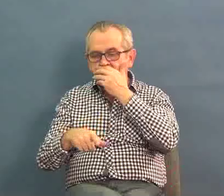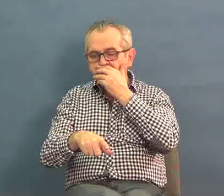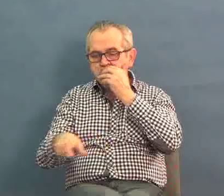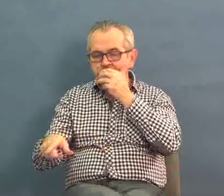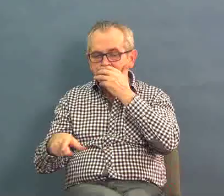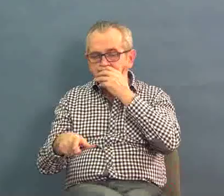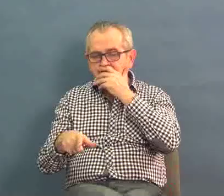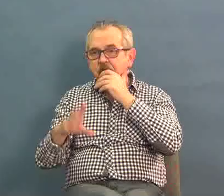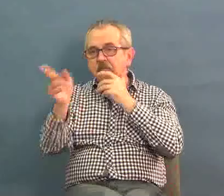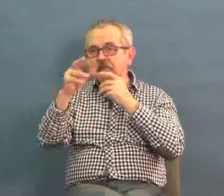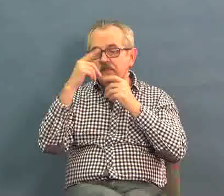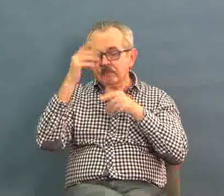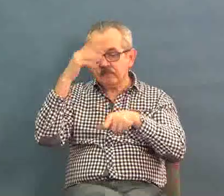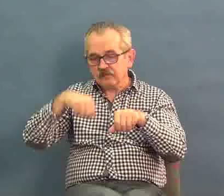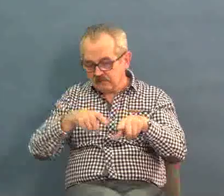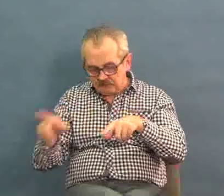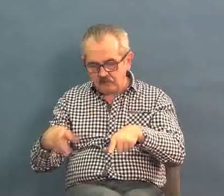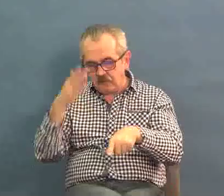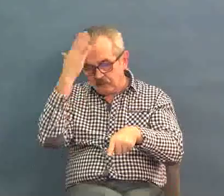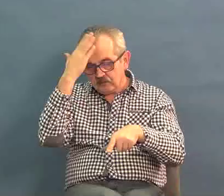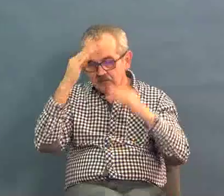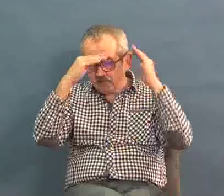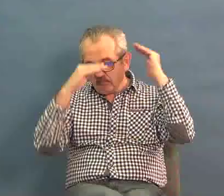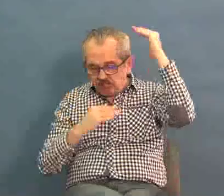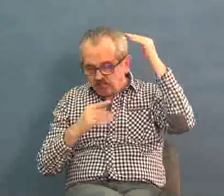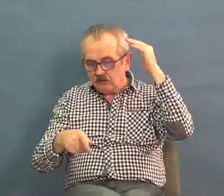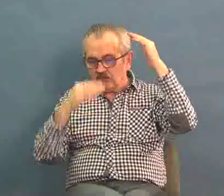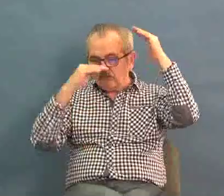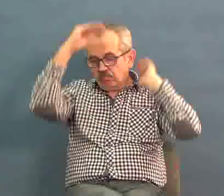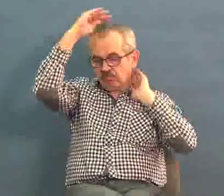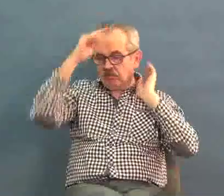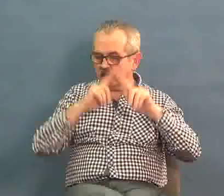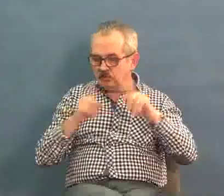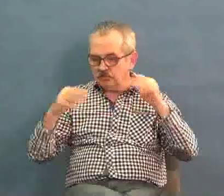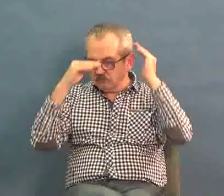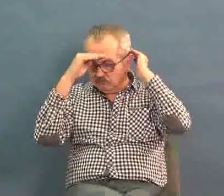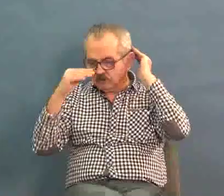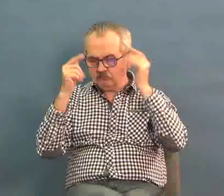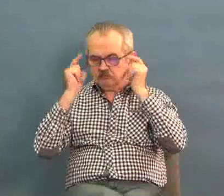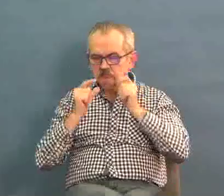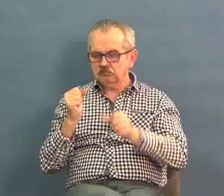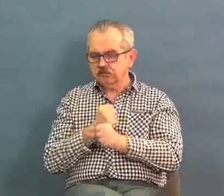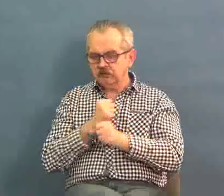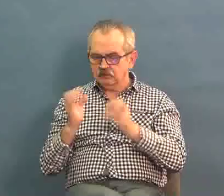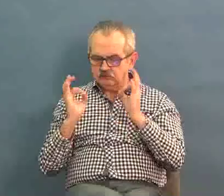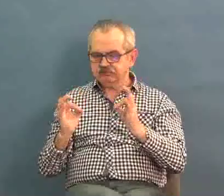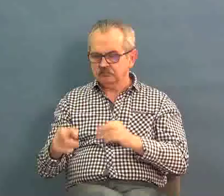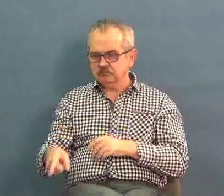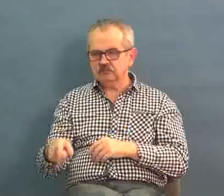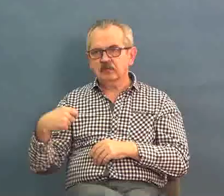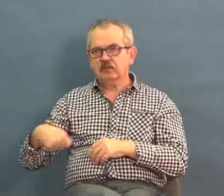Widzę, że kask jest źle założony, trzeba równo i dokładnie, bo ja krzywo i za nisko, to nie będzie nic widać, bo kask zasłania.